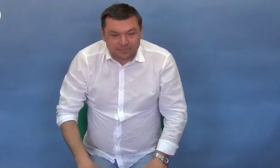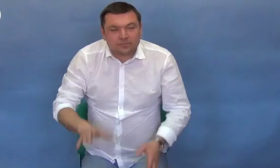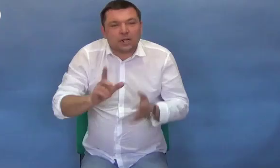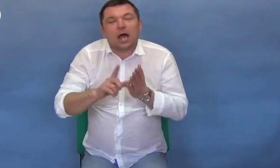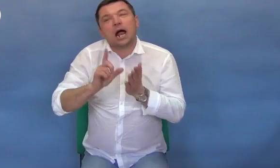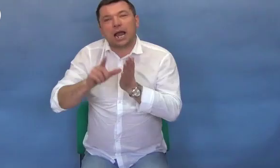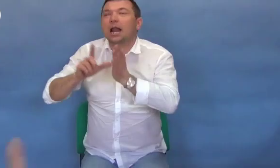Ale...